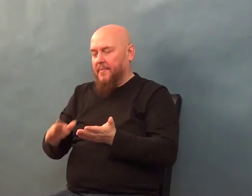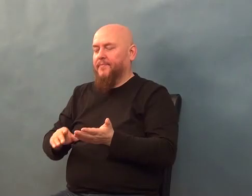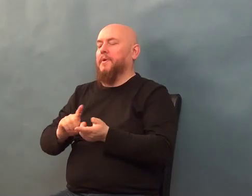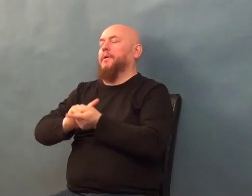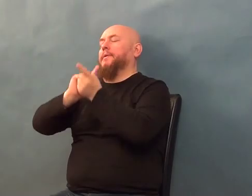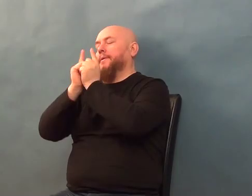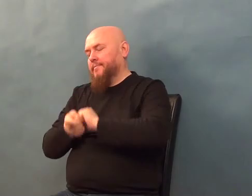Zmiana kadru.